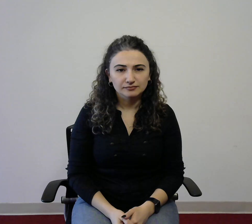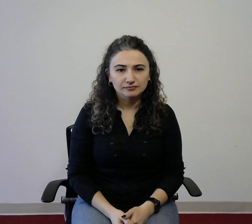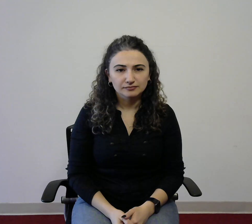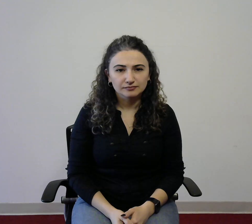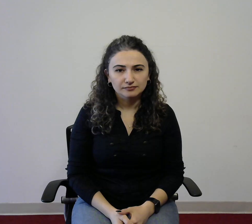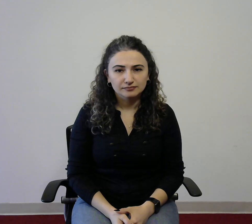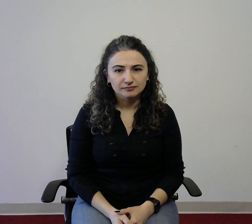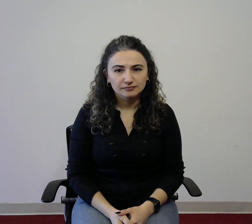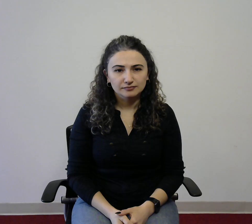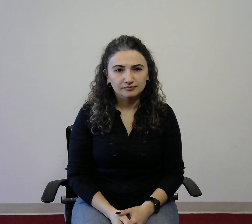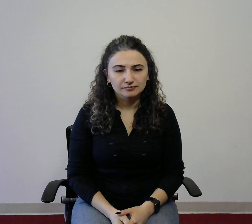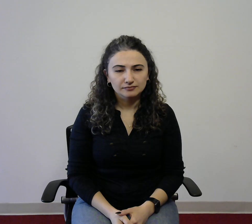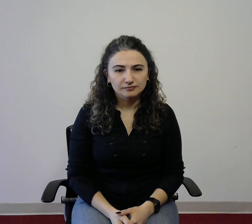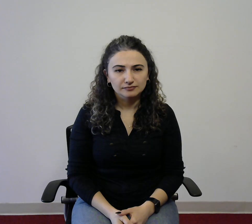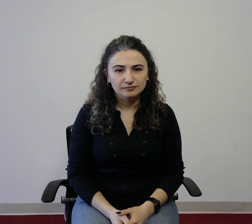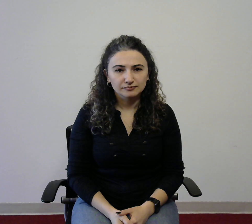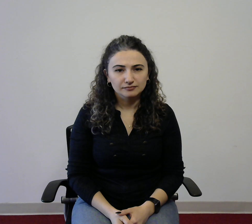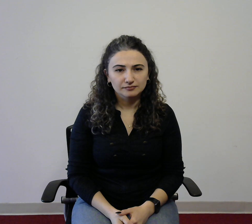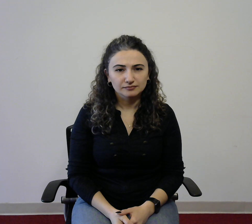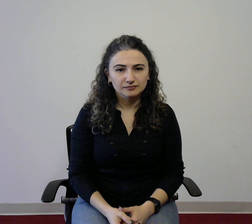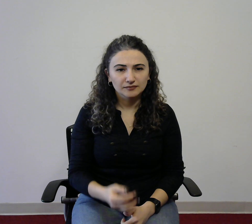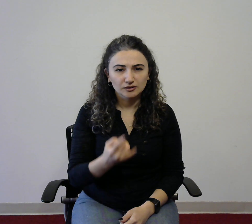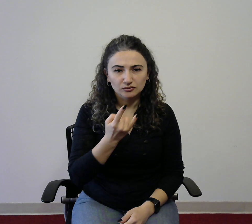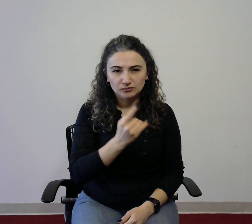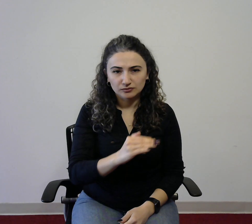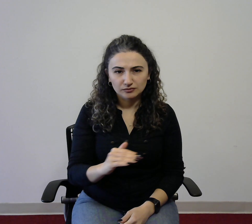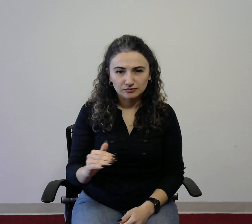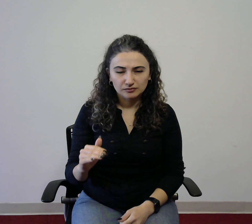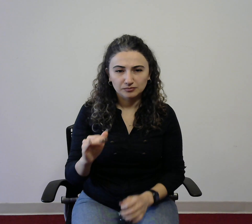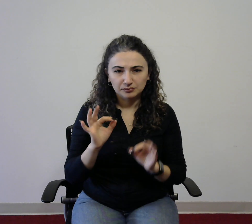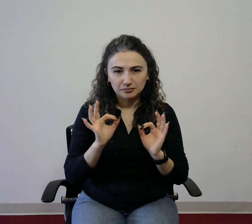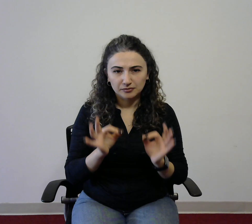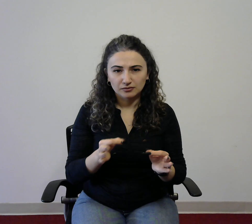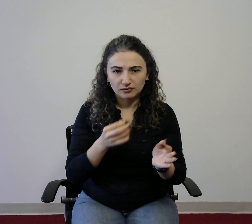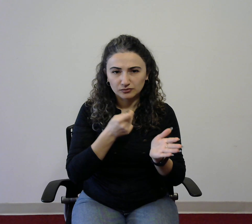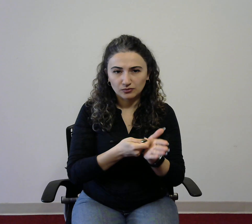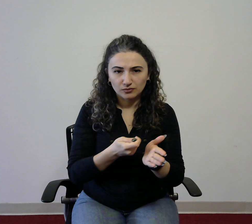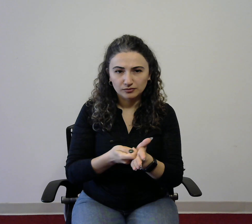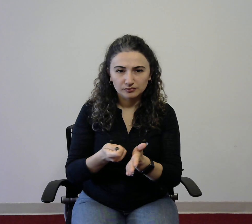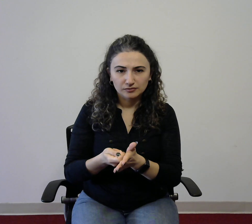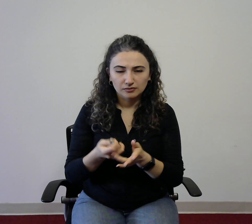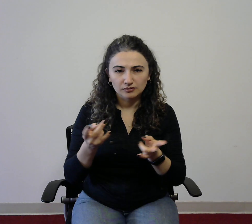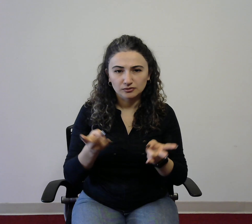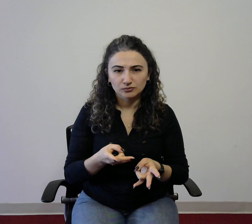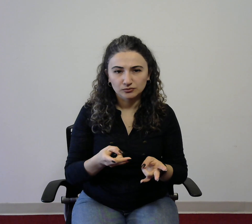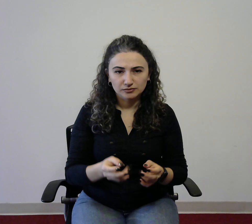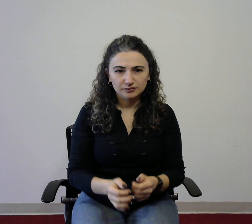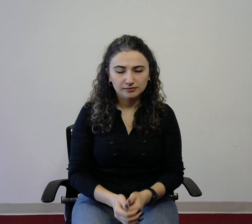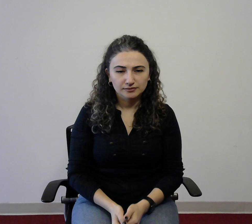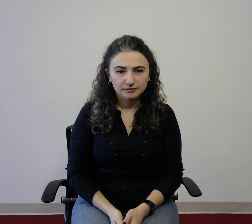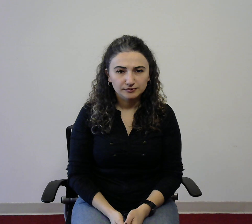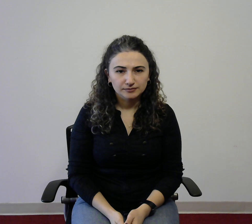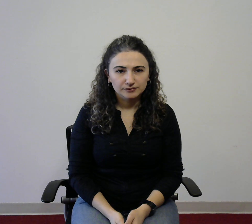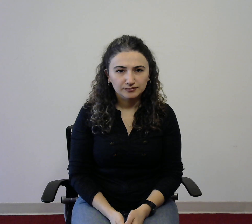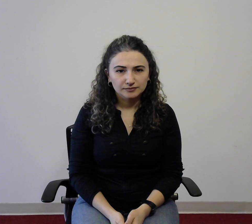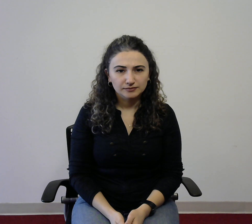Uşaqları düzgün qidalandırmaq lazımdır